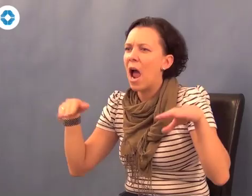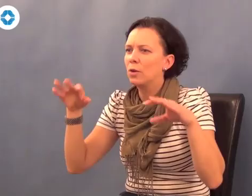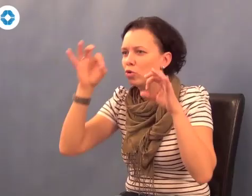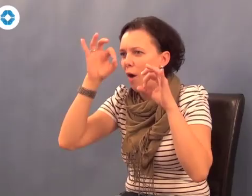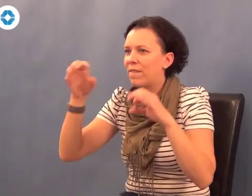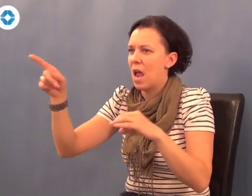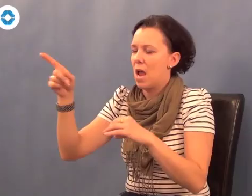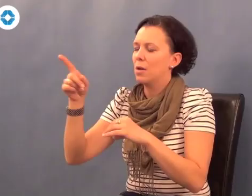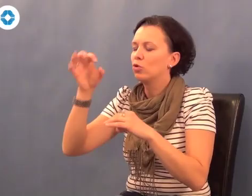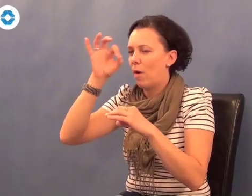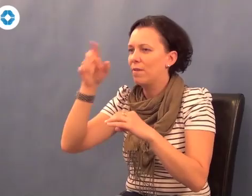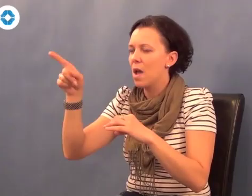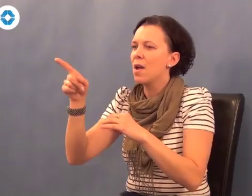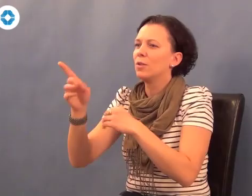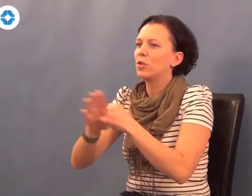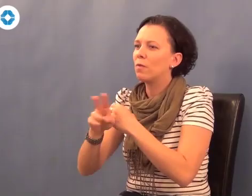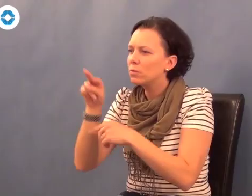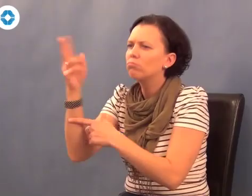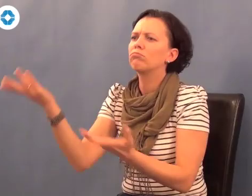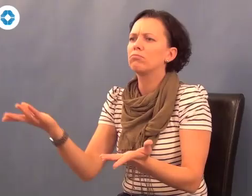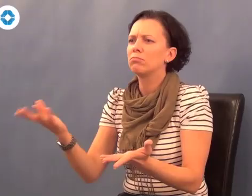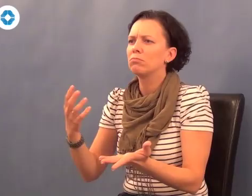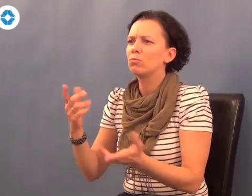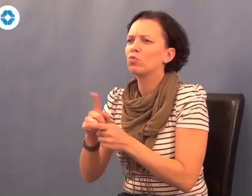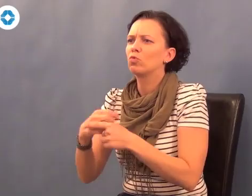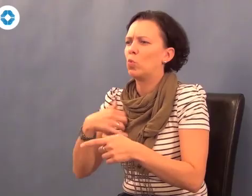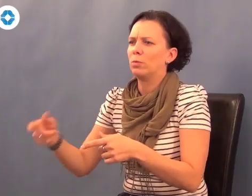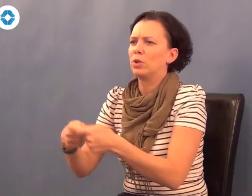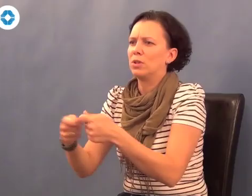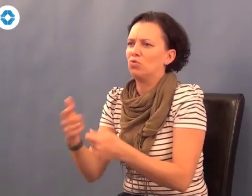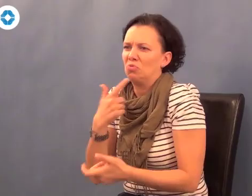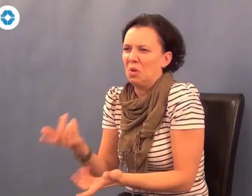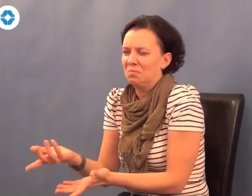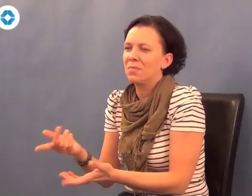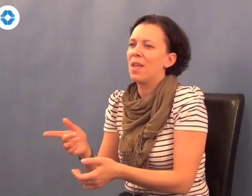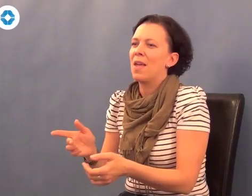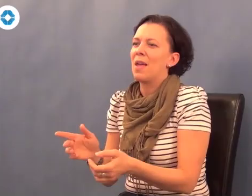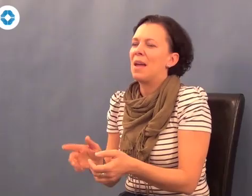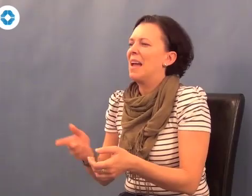Sowa wystaje z drzewa i jest zła, pyta, co tak przeszkadza, co to jest?